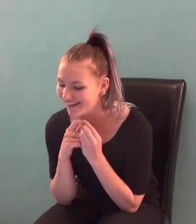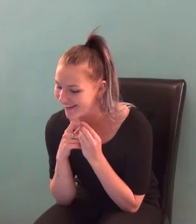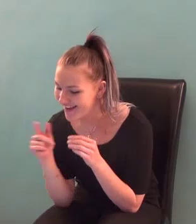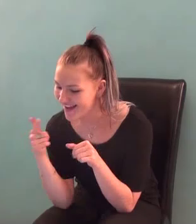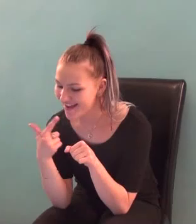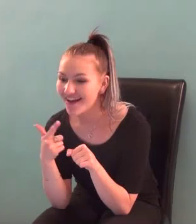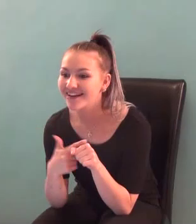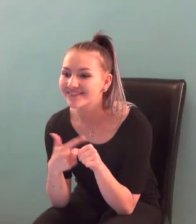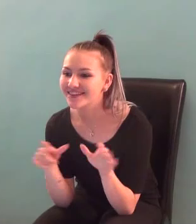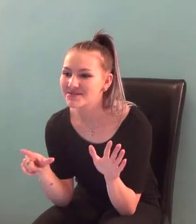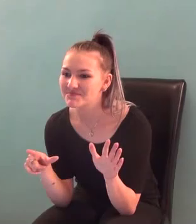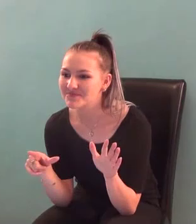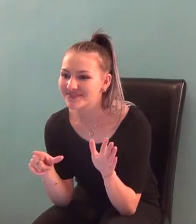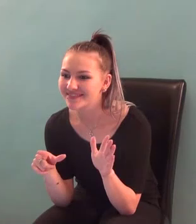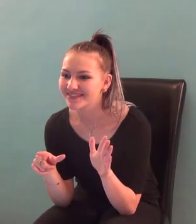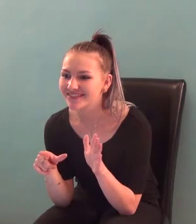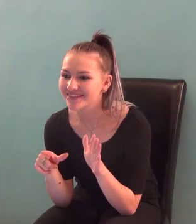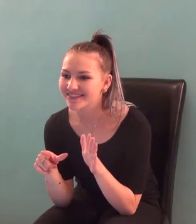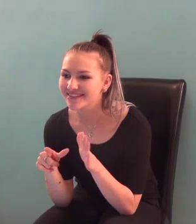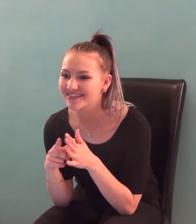Dwudziestego siódmego?